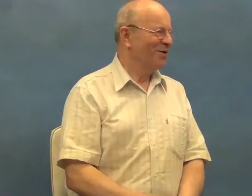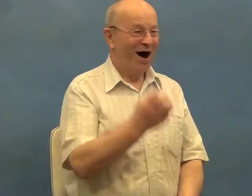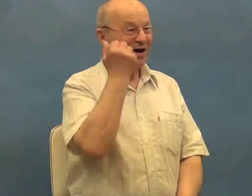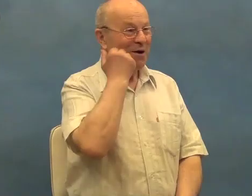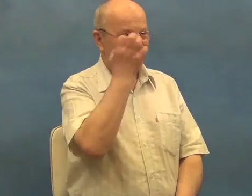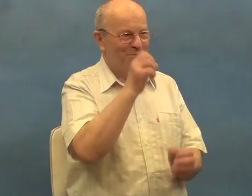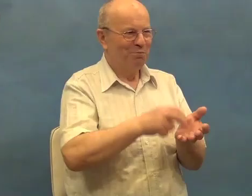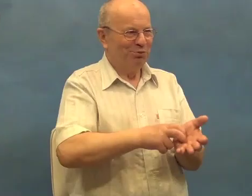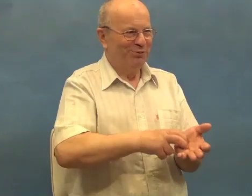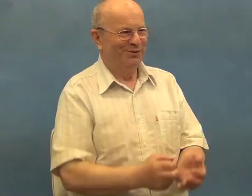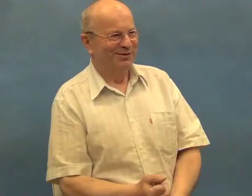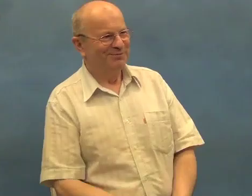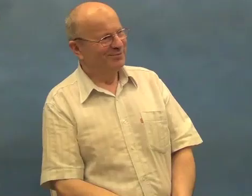A gdy miała małe jabłko, bała się.